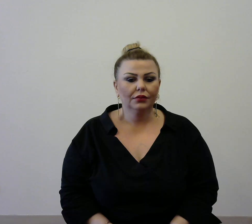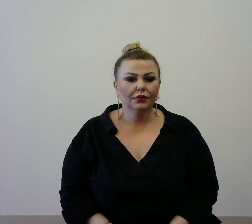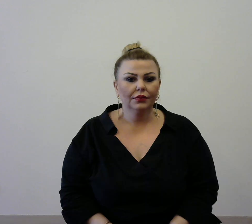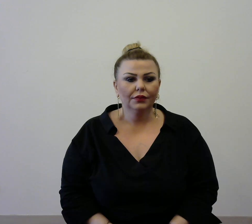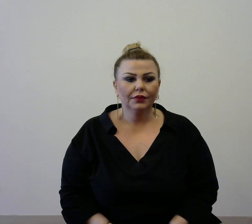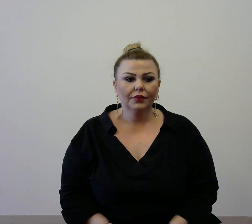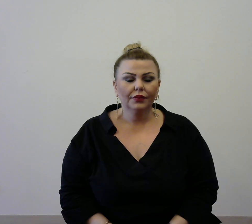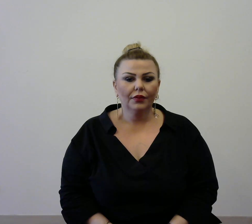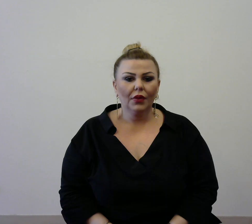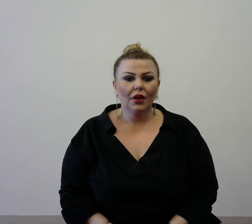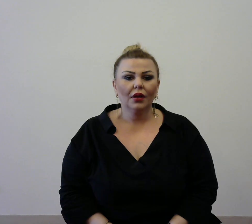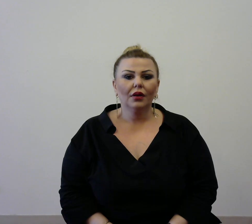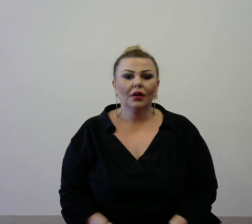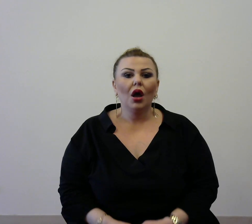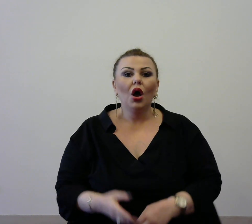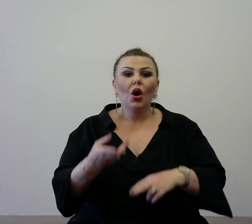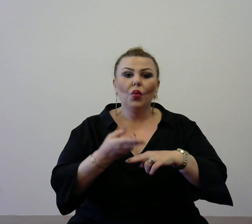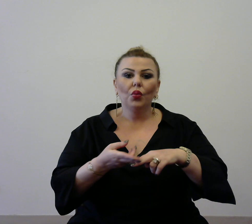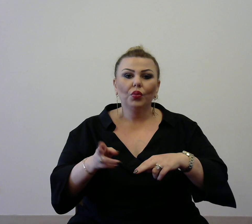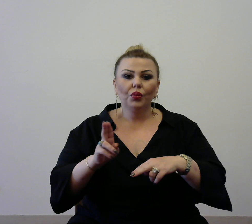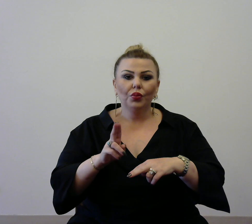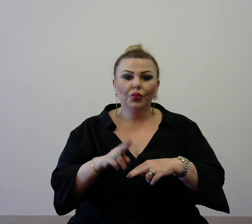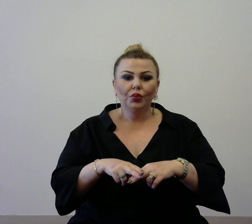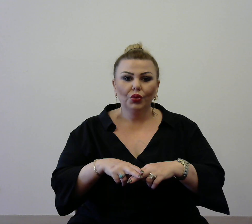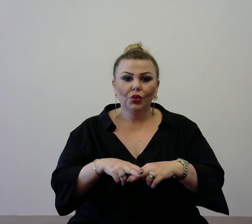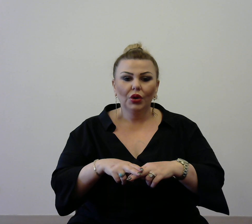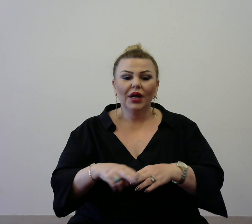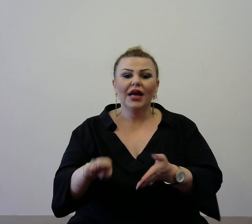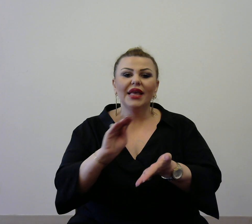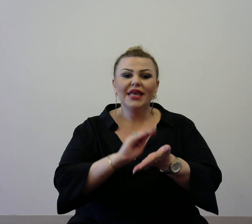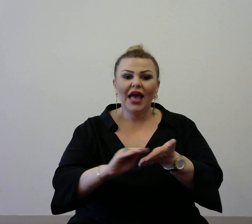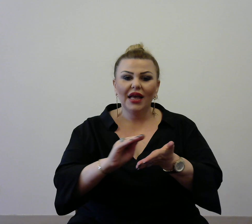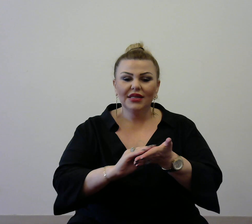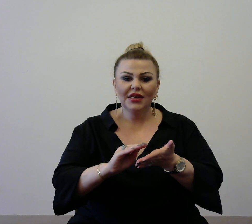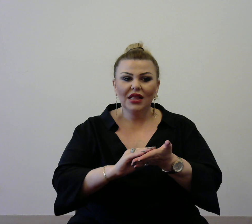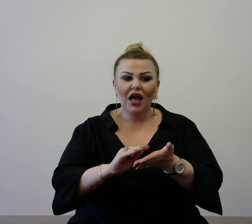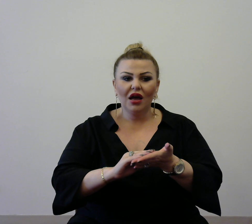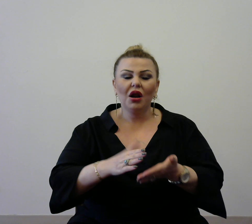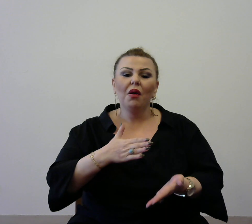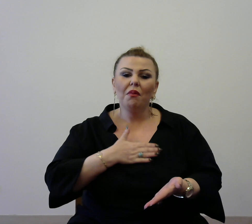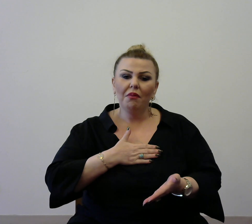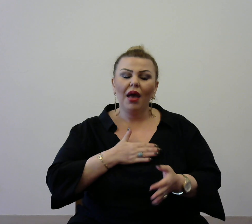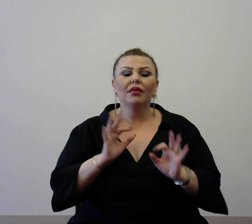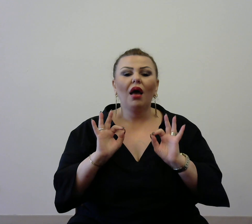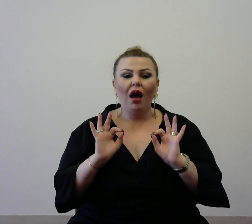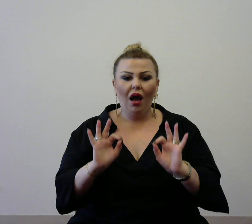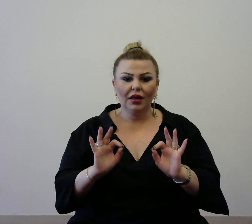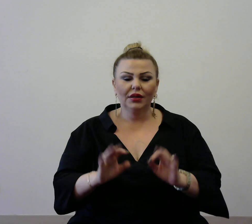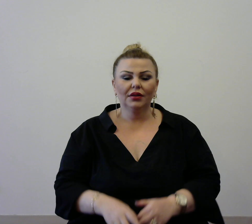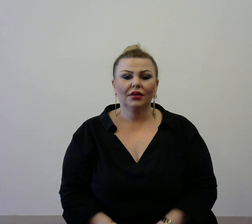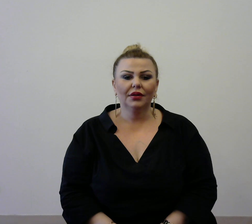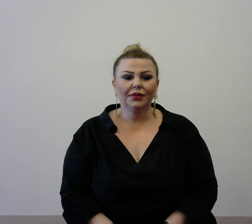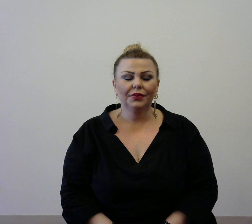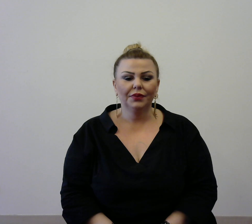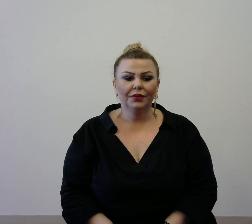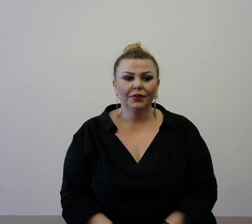Bu yazılar mənə aiddir